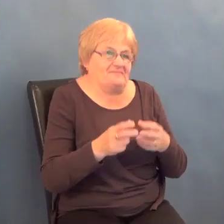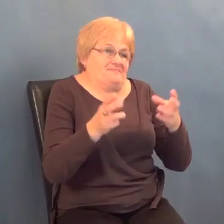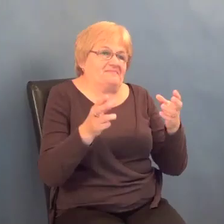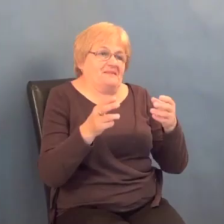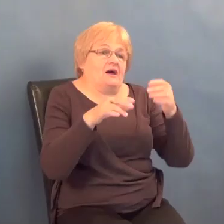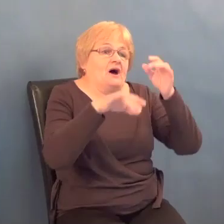Budzi się.